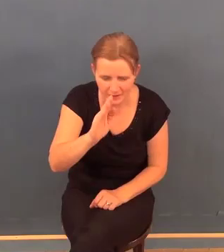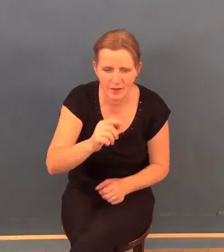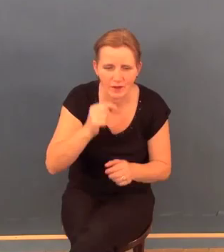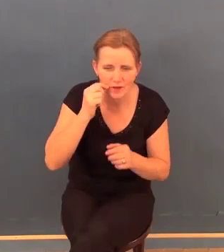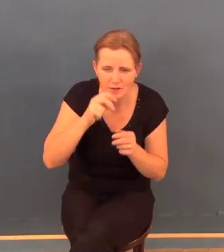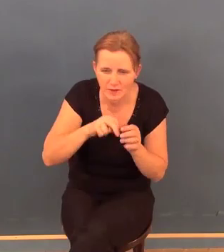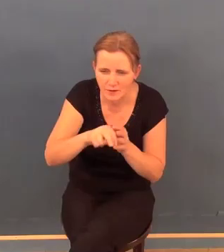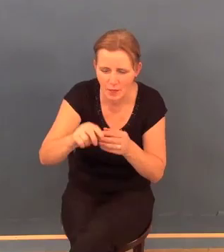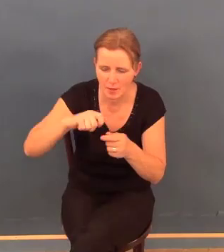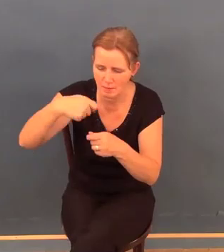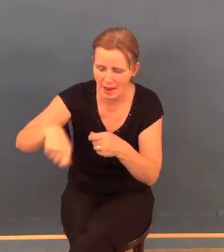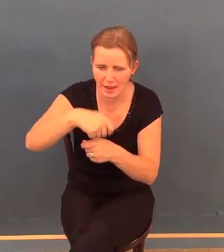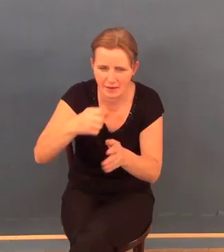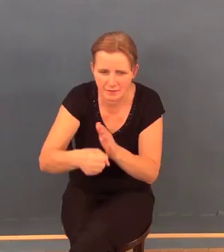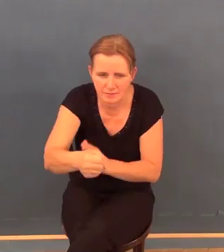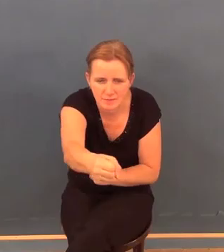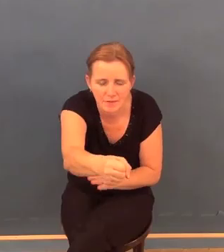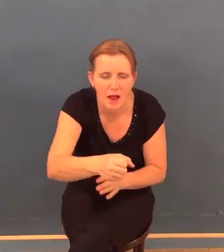Kot przynosi dla małpki banana.